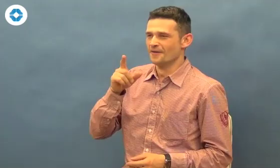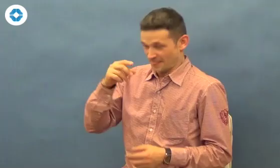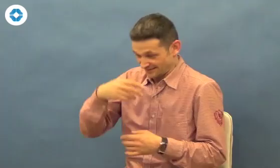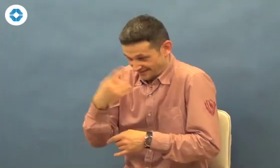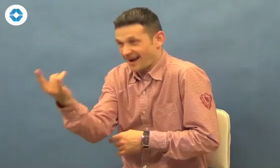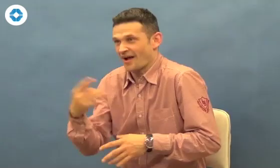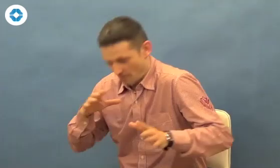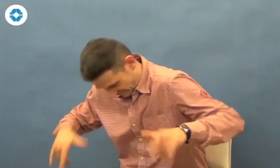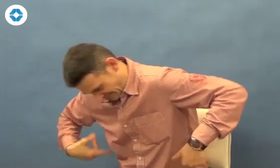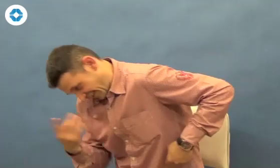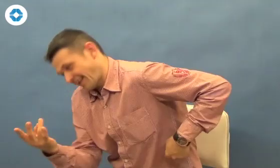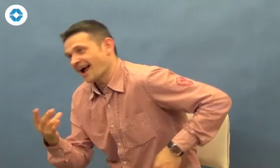Jeleń podnosi głowę, a chłopiec jest między jego rogami.